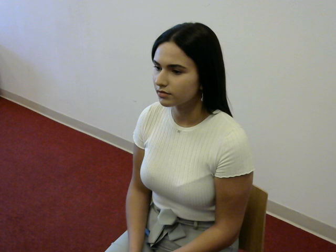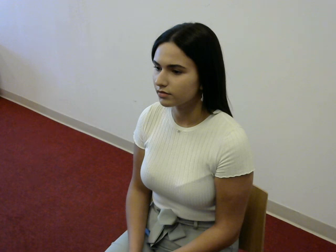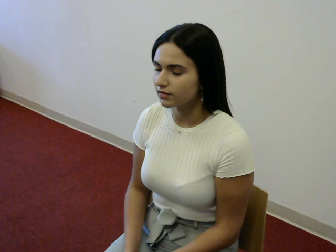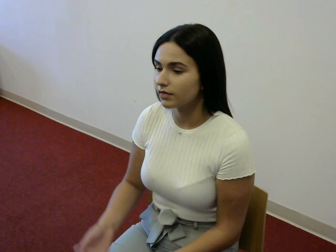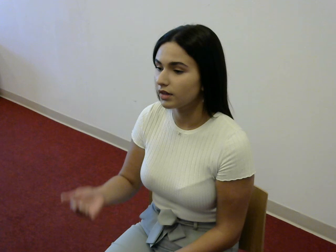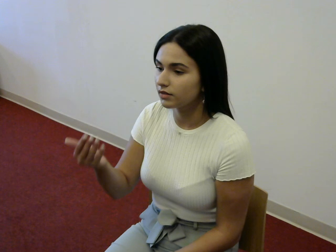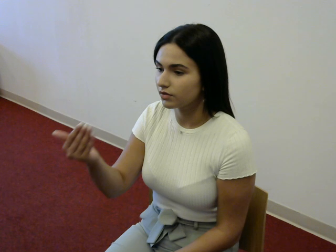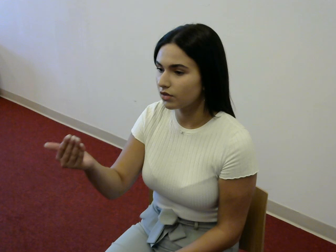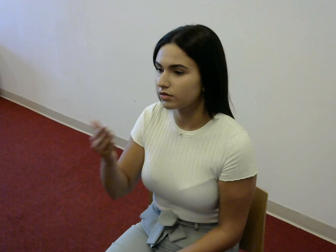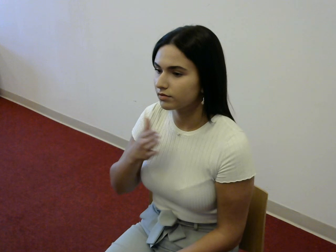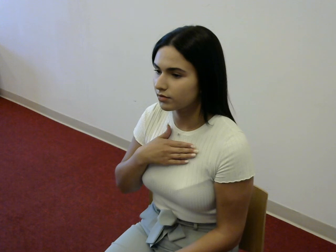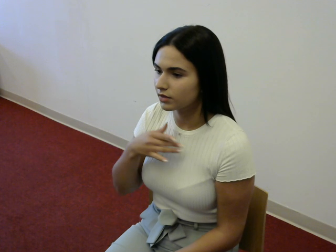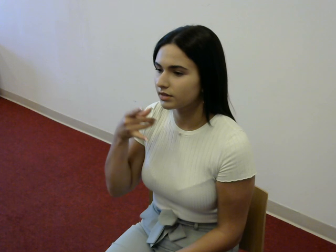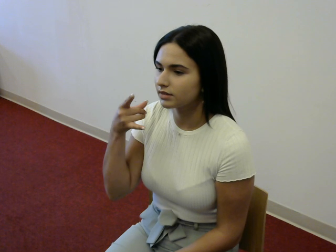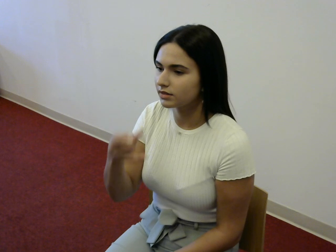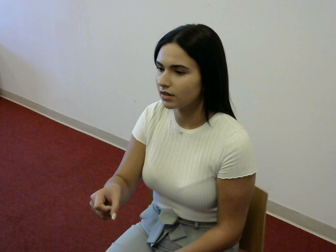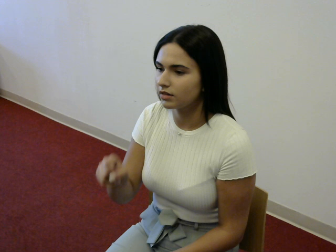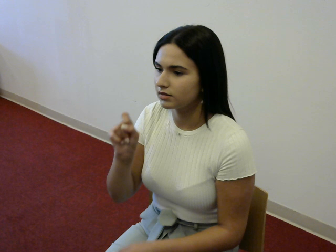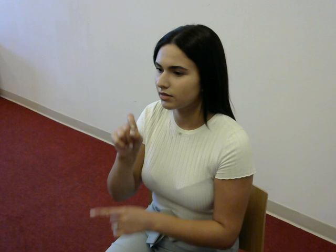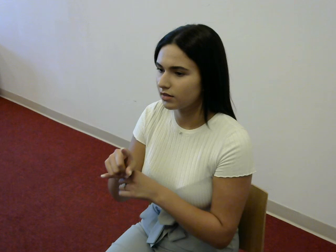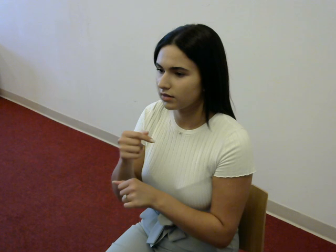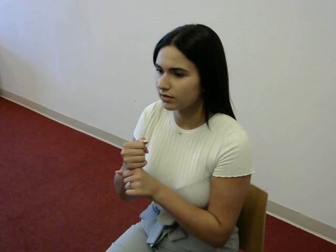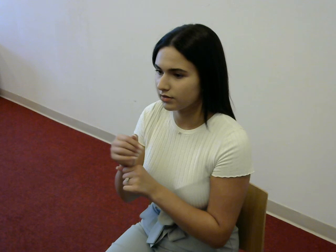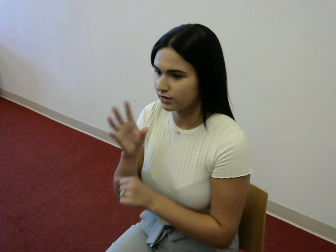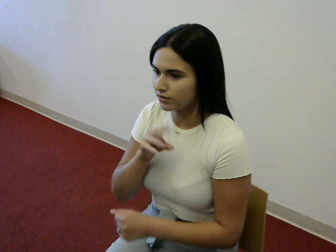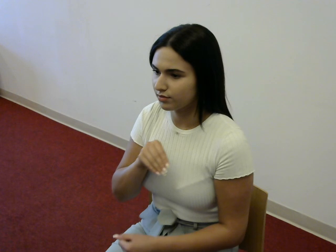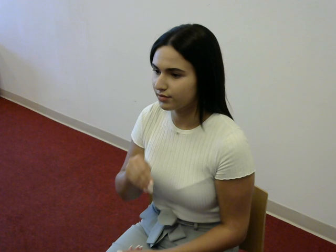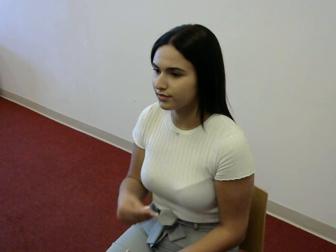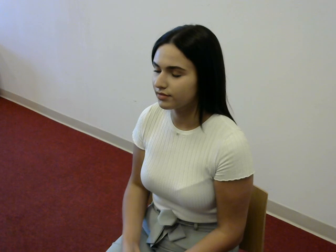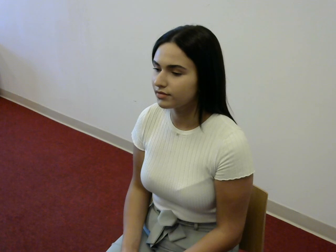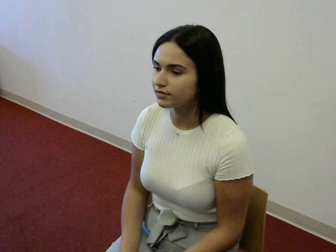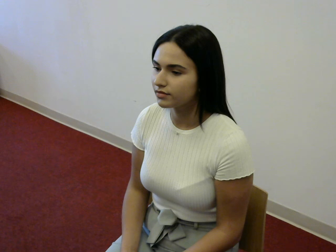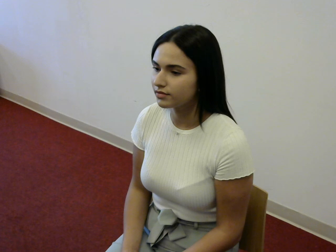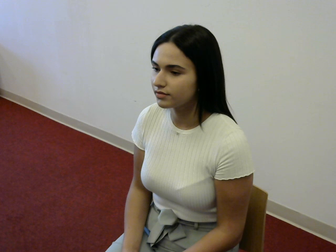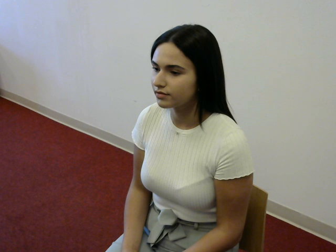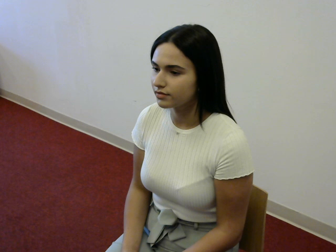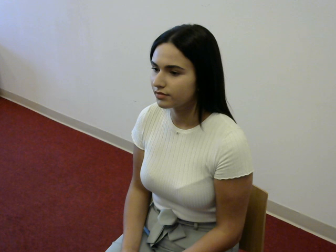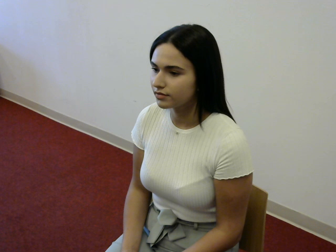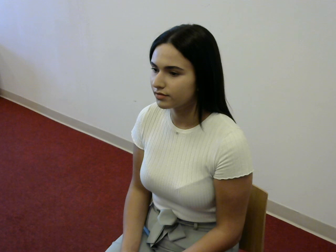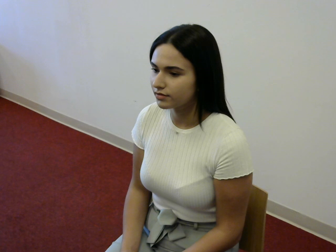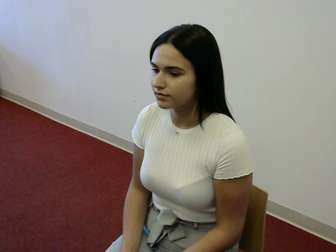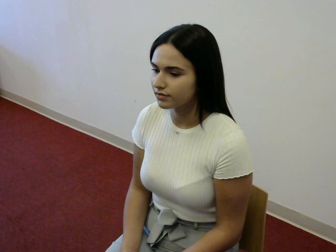Siz mənə taksi sifariş edə bilərsinizmi?